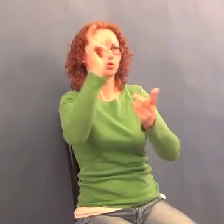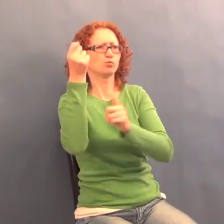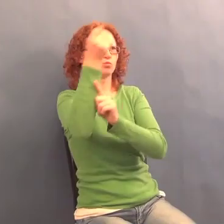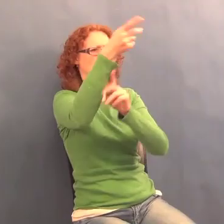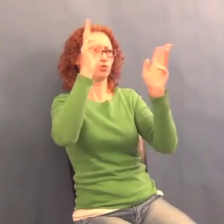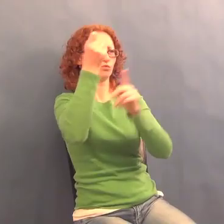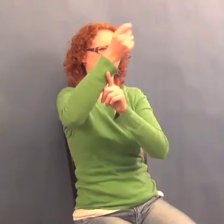Ktoś rzucił.